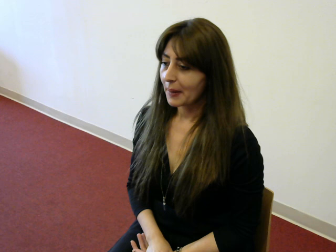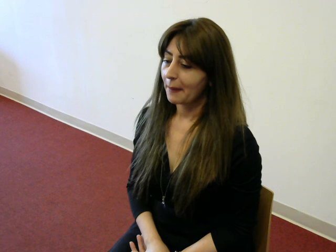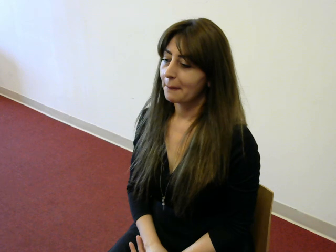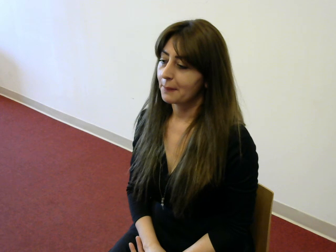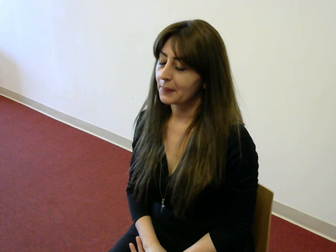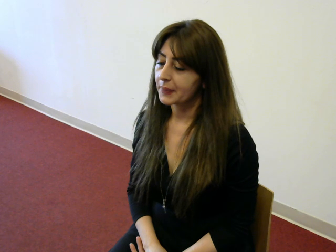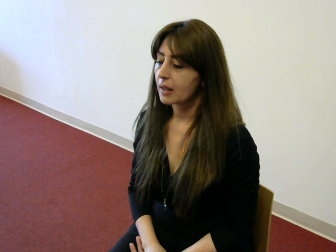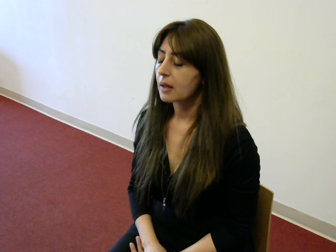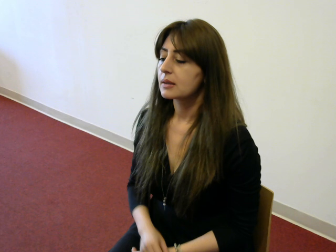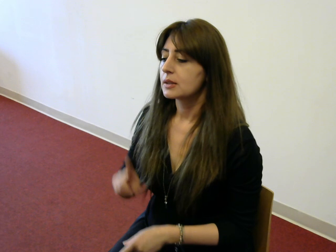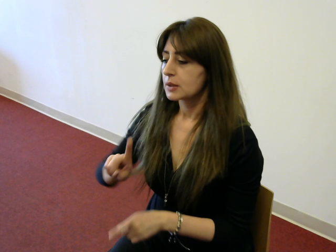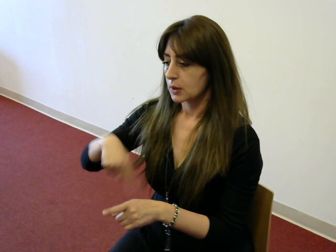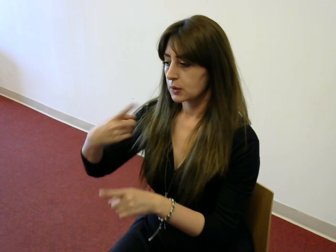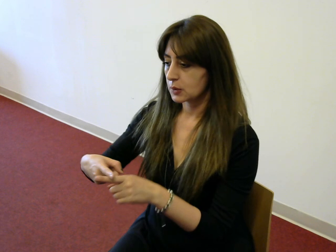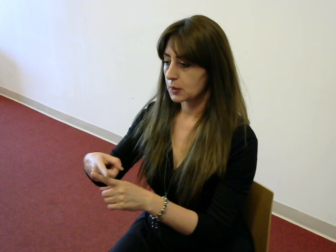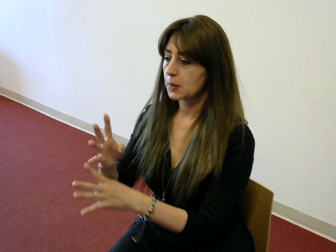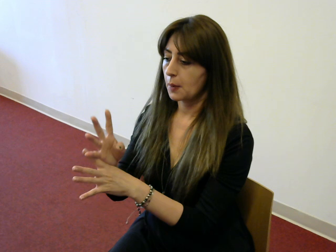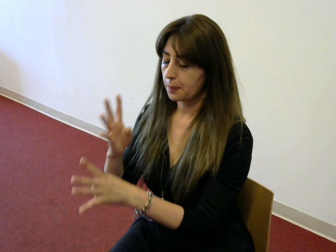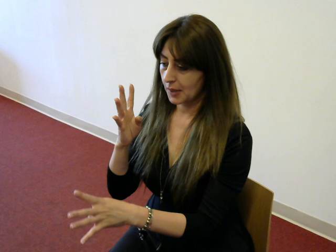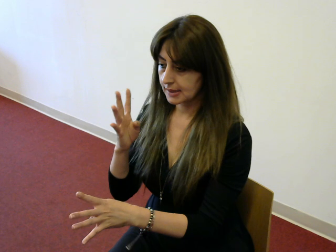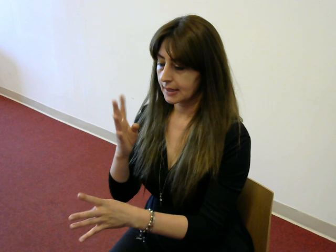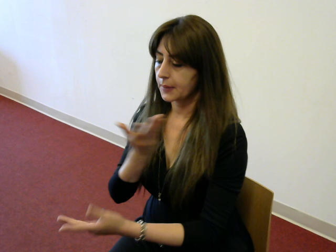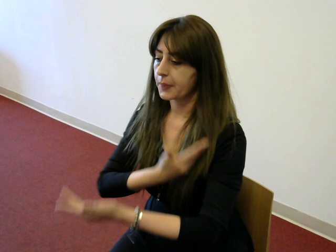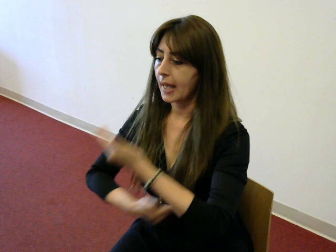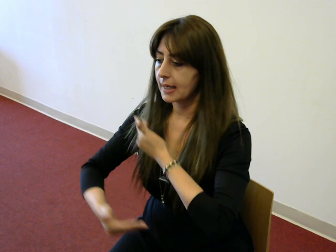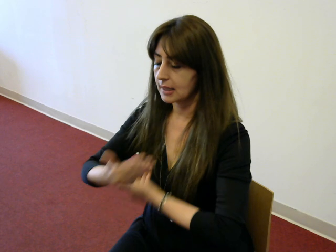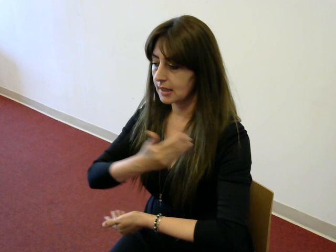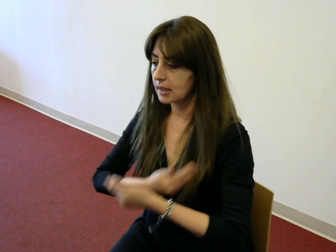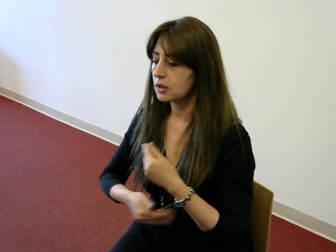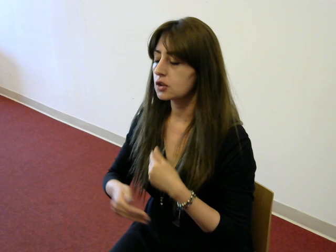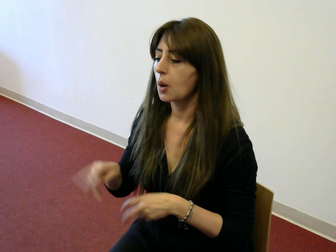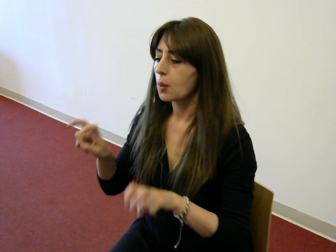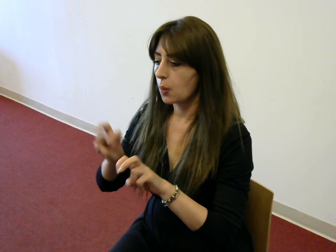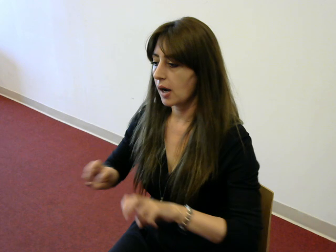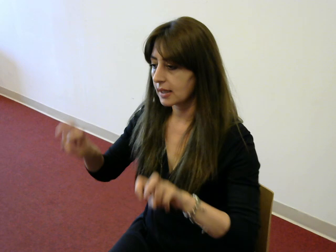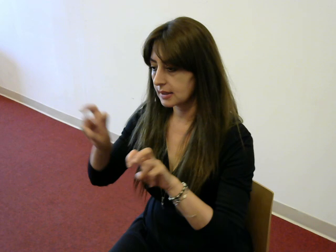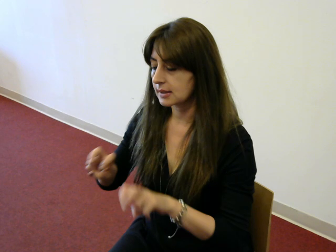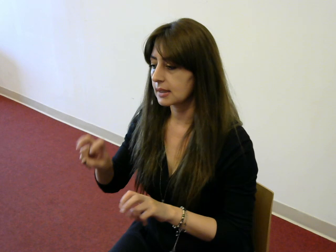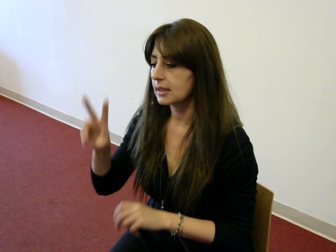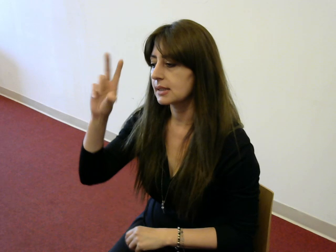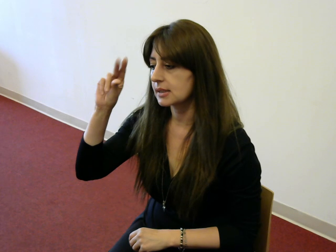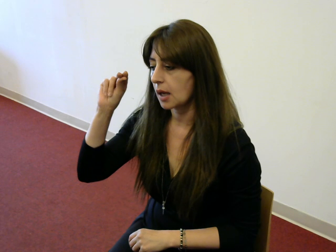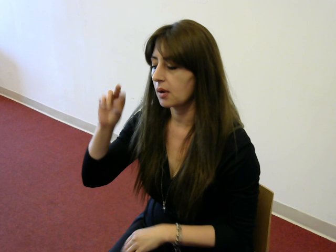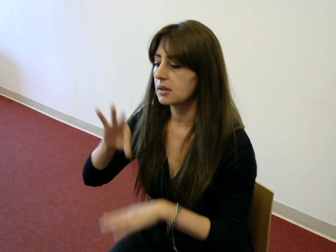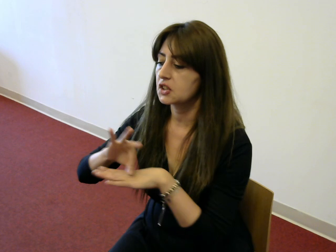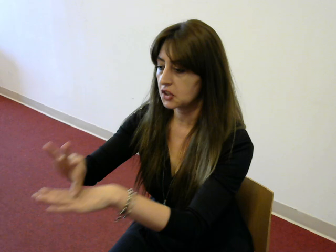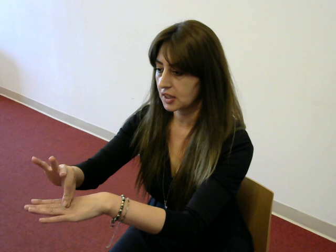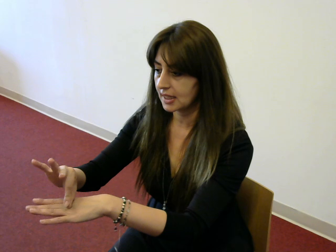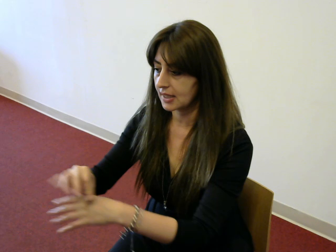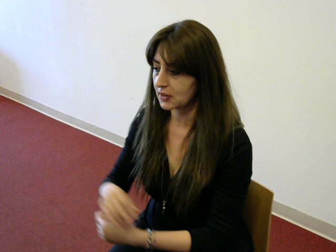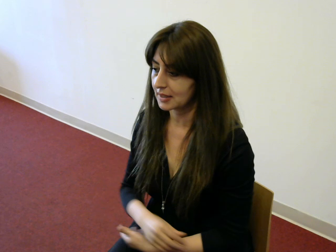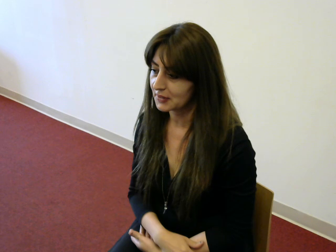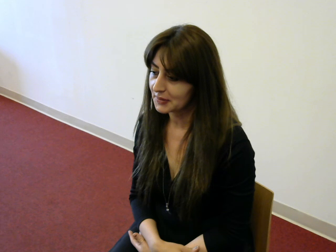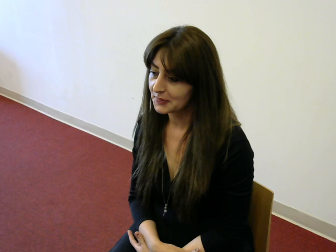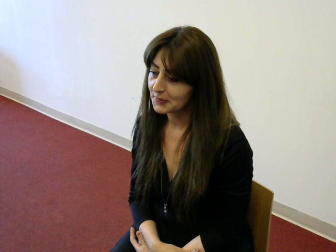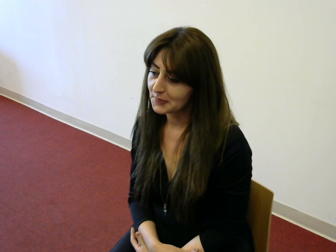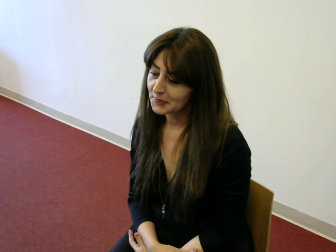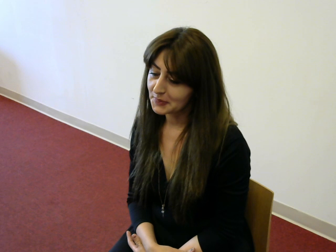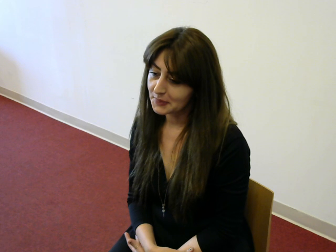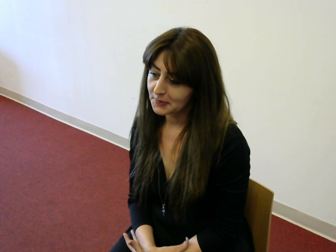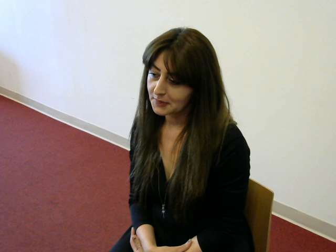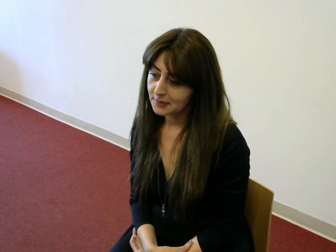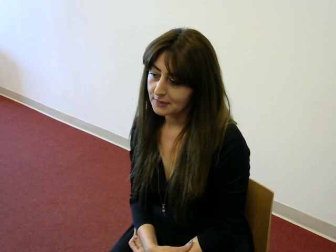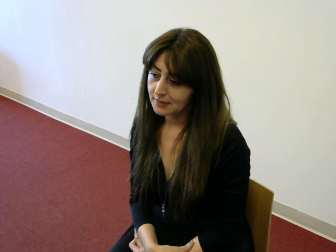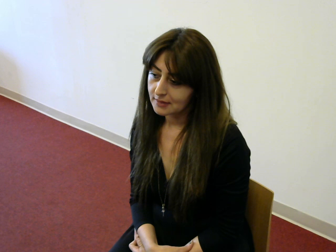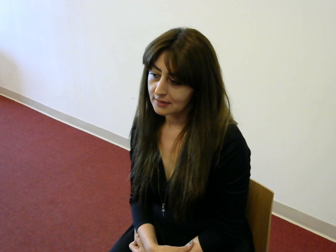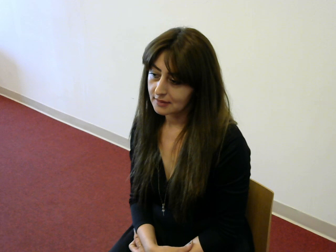Növbəti əlillik müayinəsi nə zaman keçiriləcək?